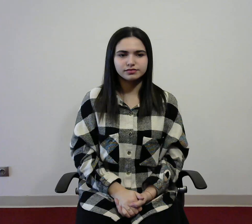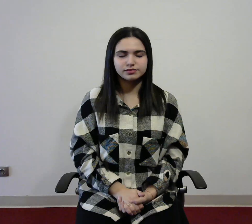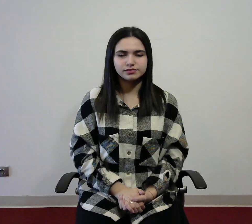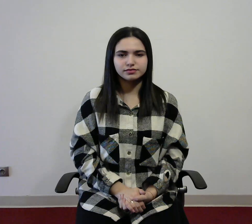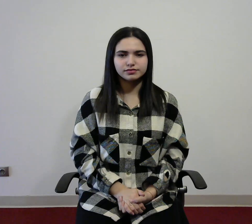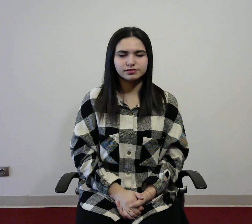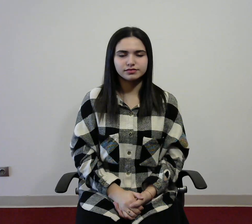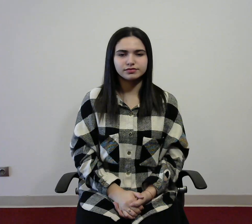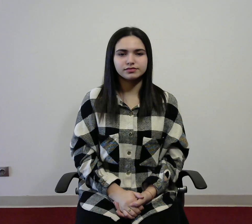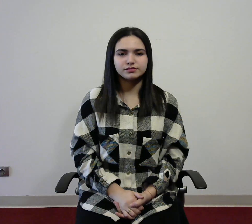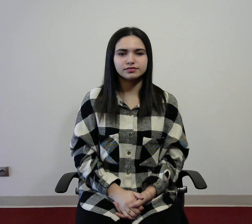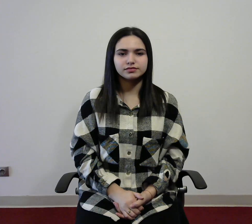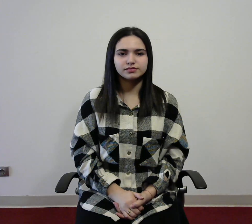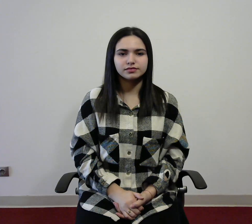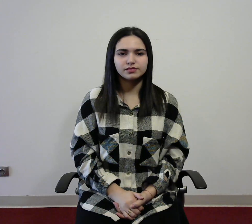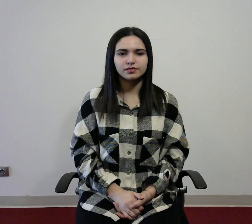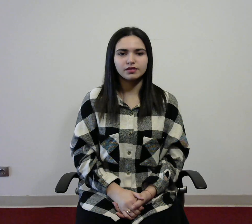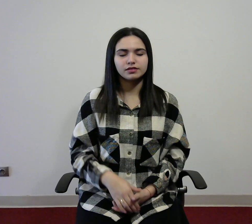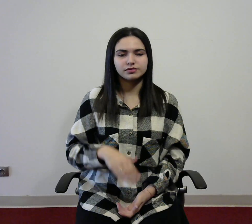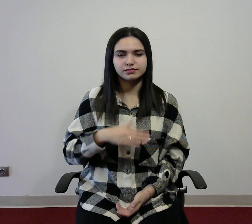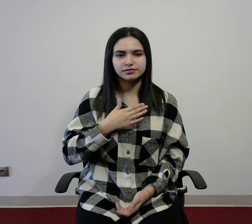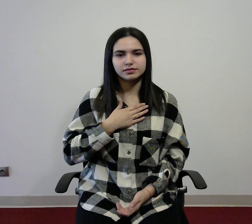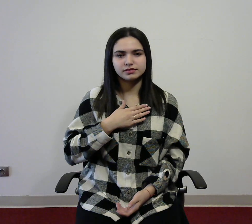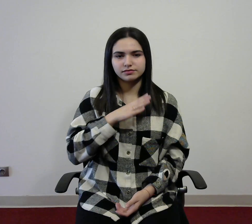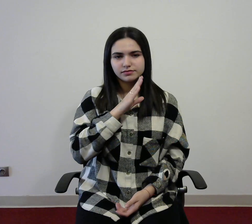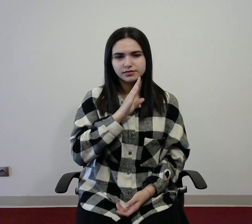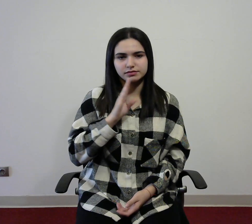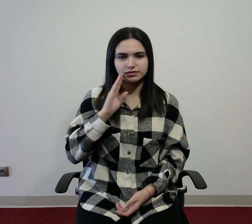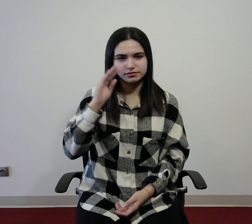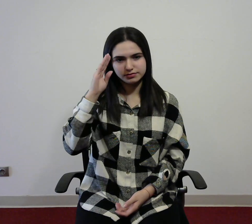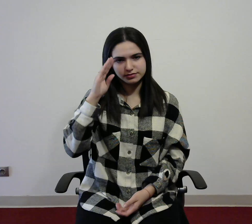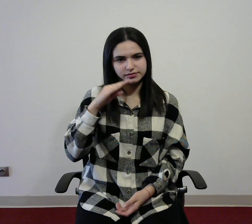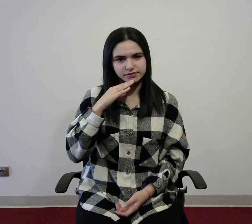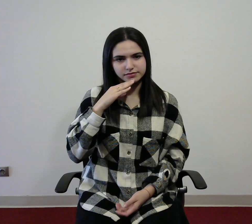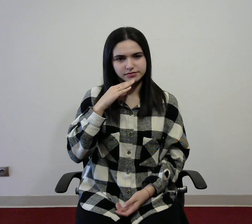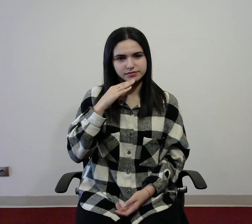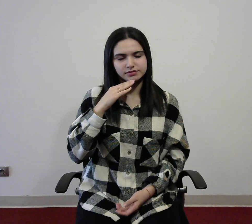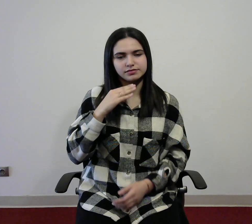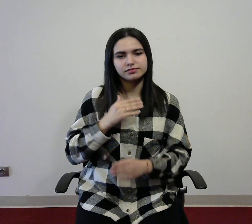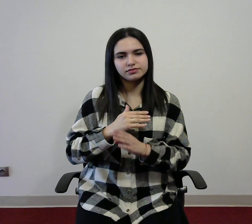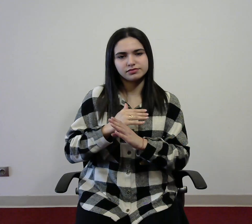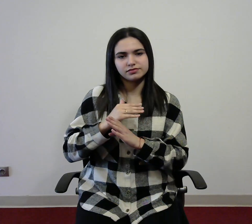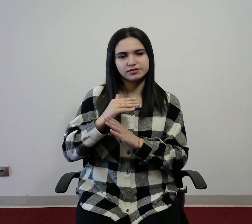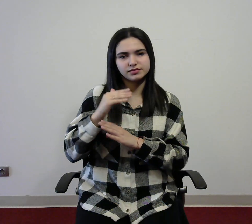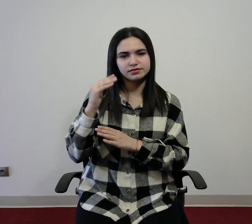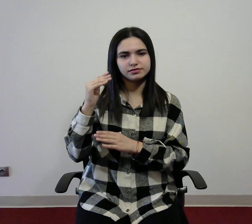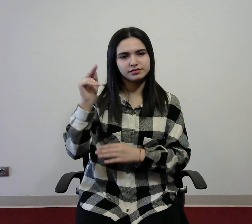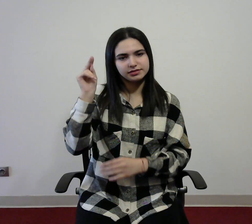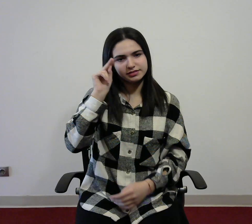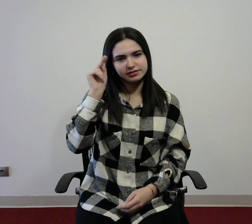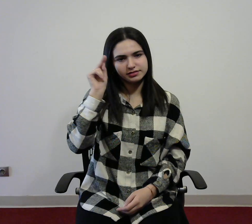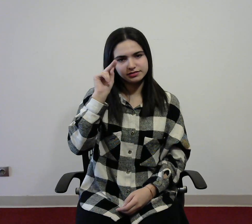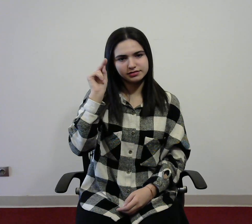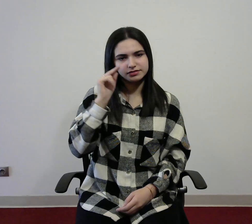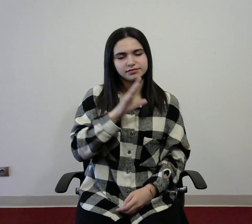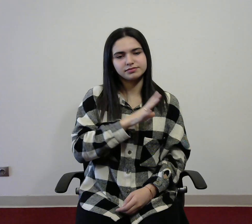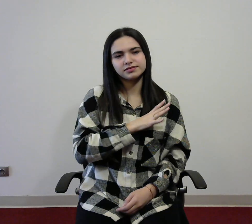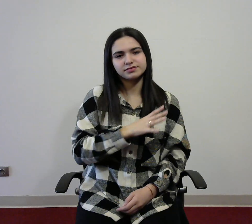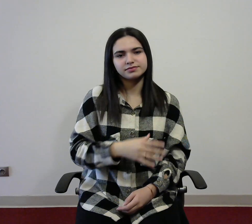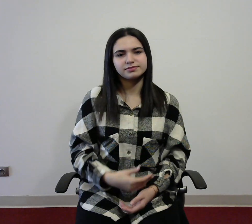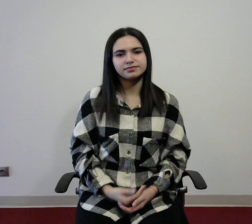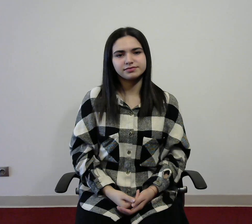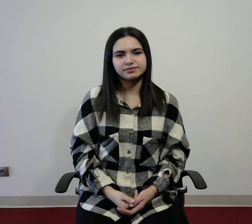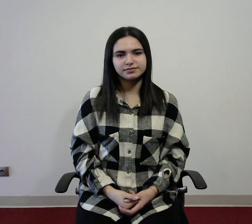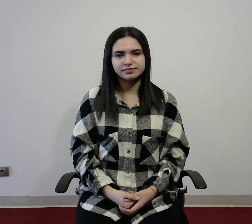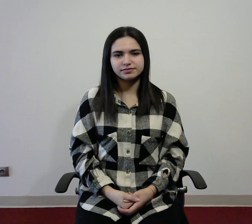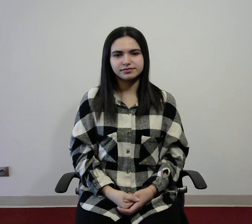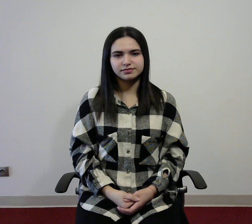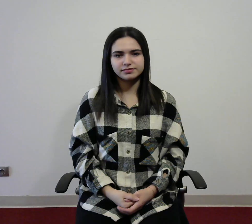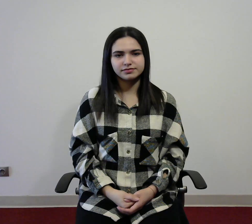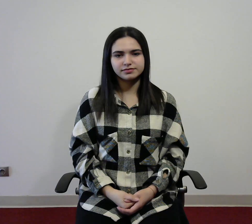Mənim valideynlərim ali təhsillidir